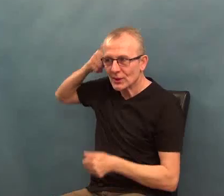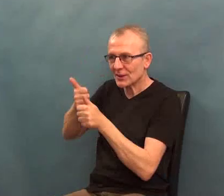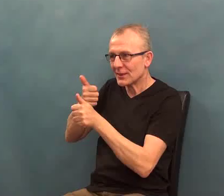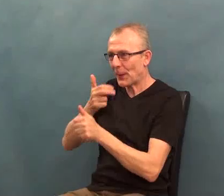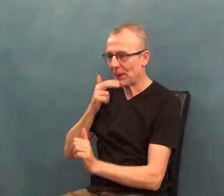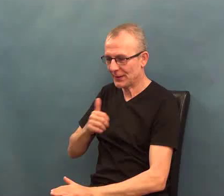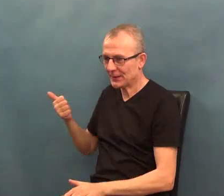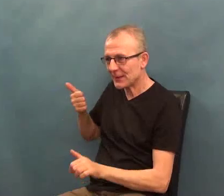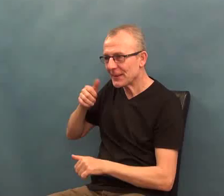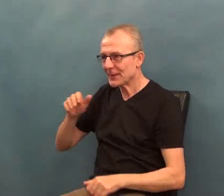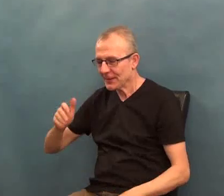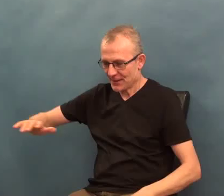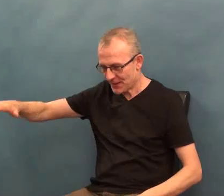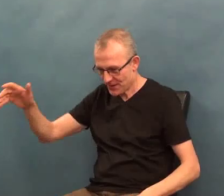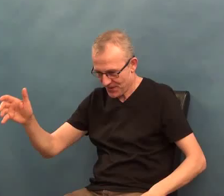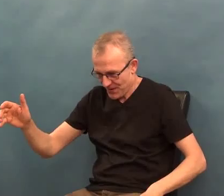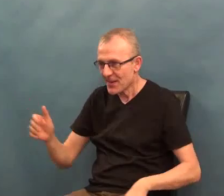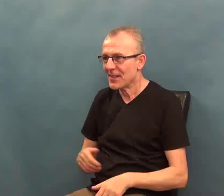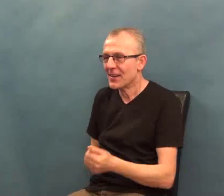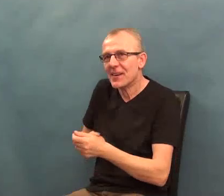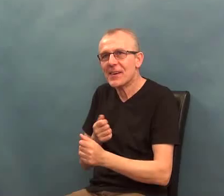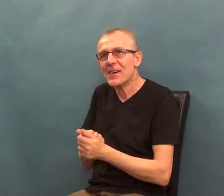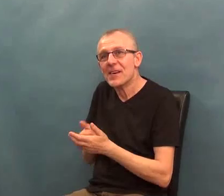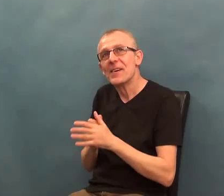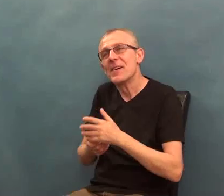Smarkacz szykuje się do rzutu.